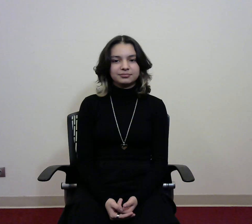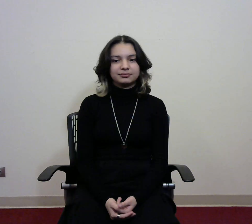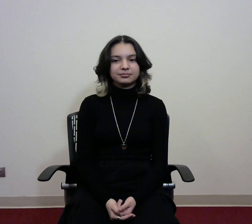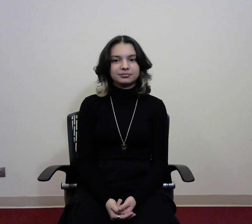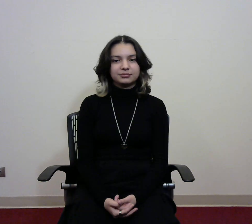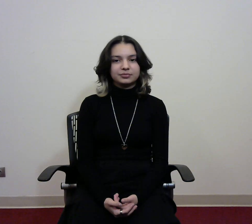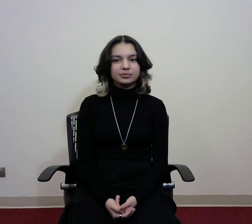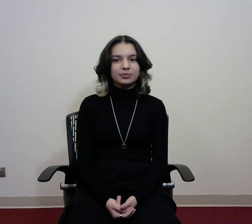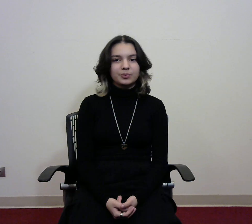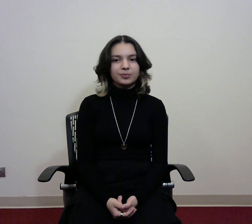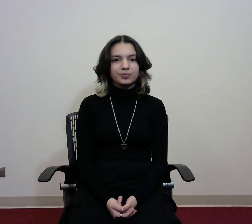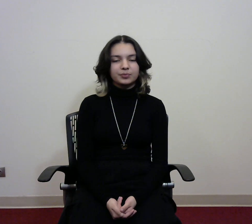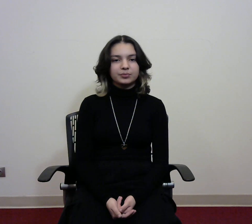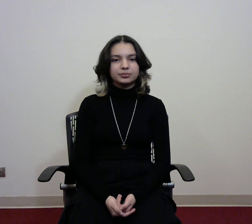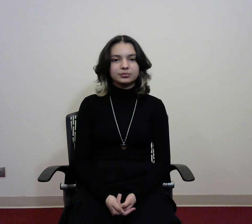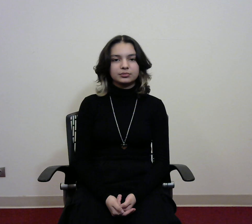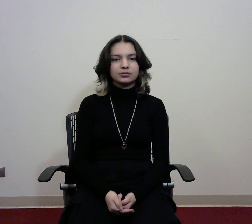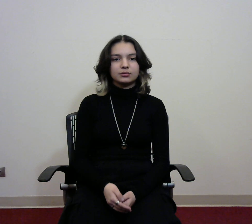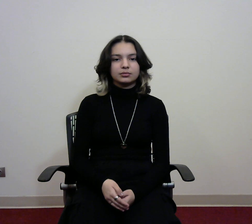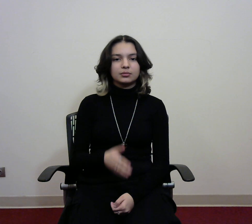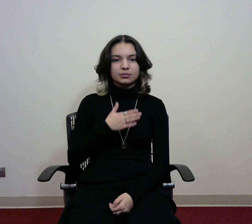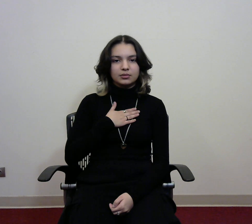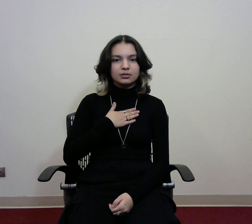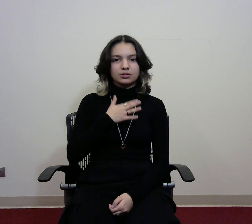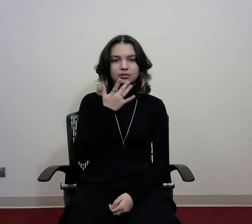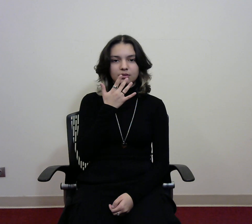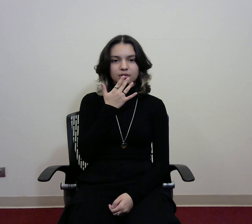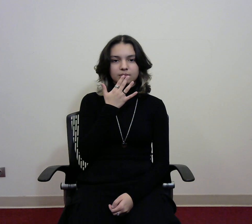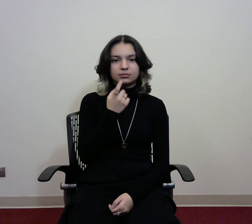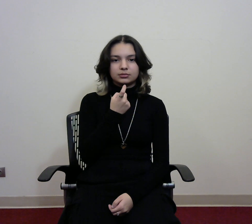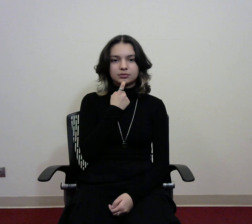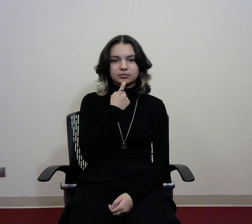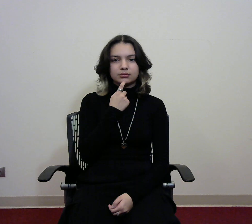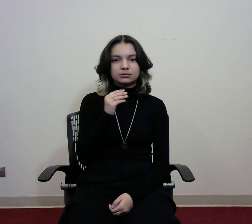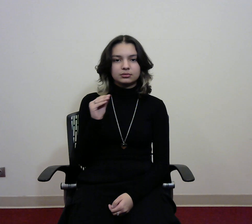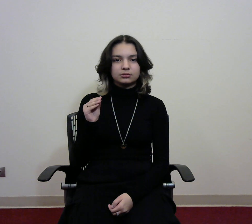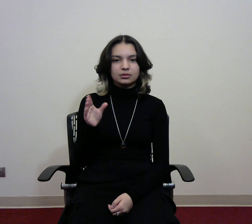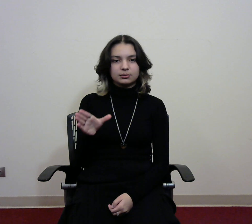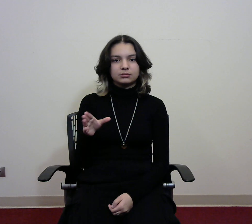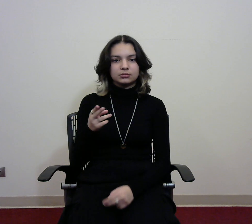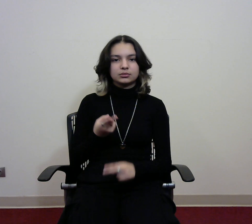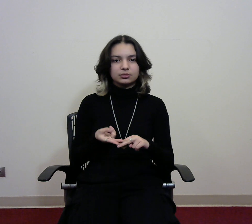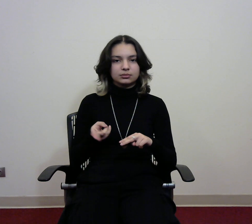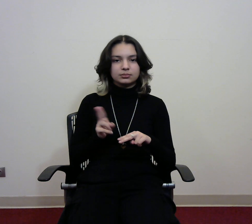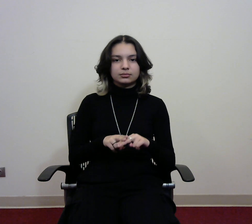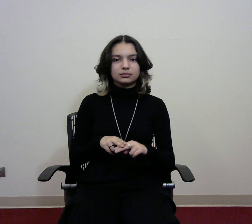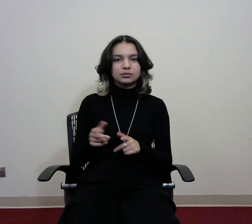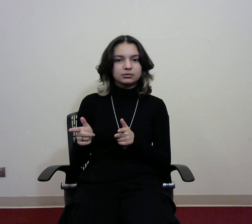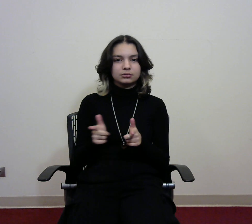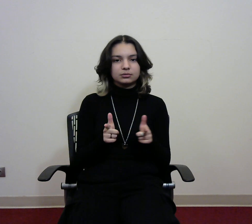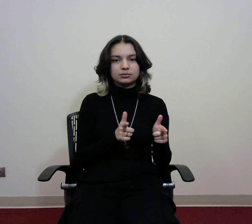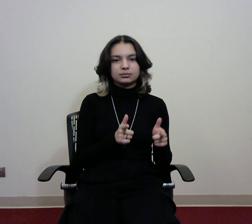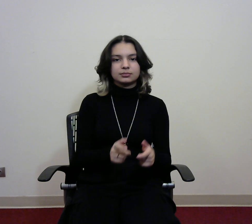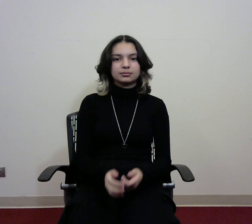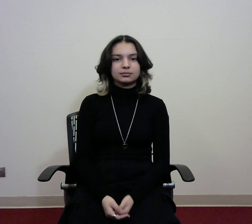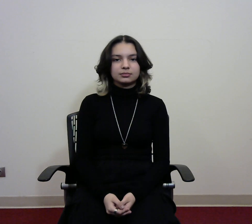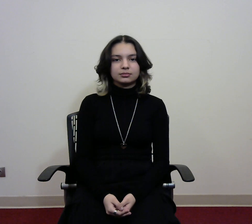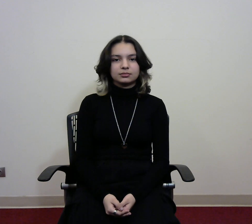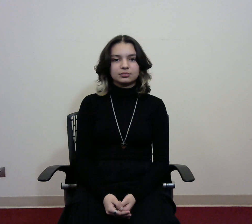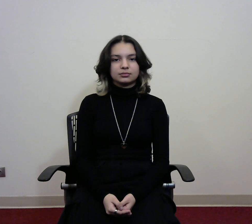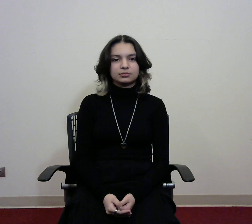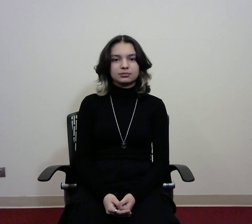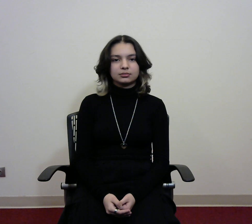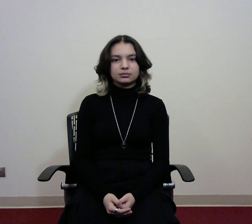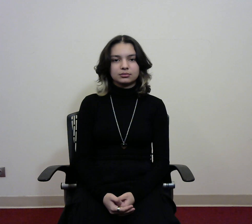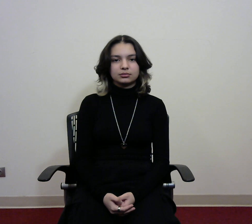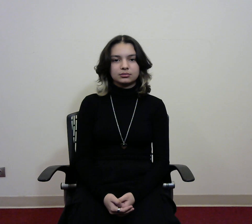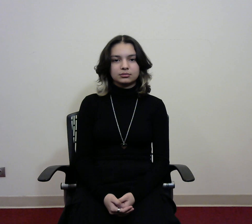Mən xarici dil diplom üçün hazırlaşıram